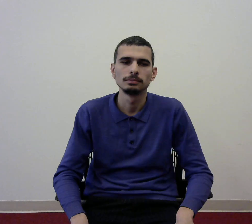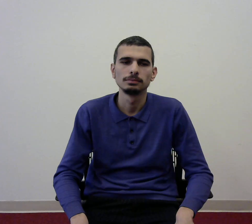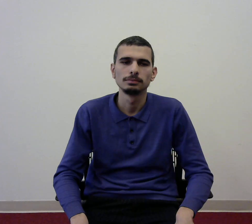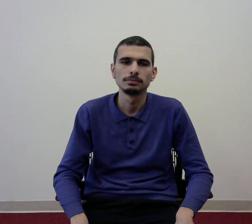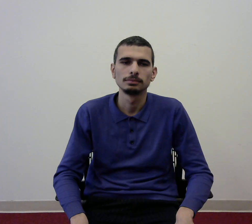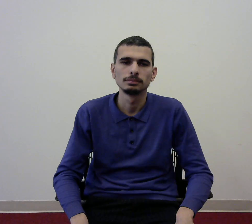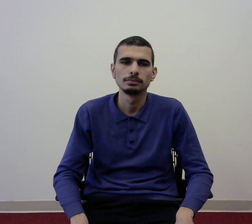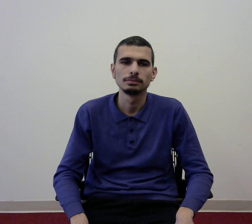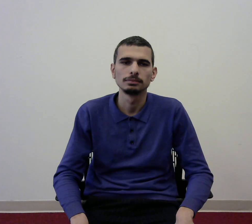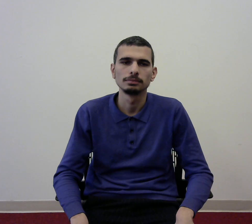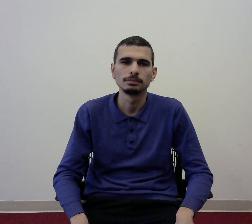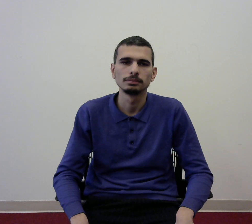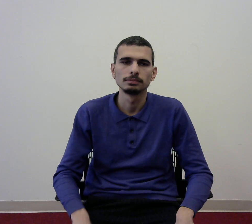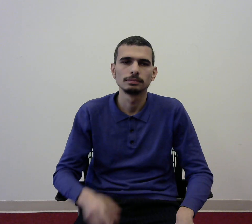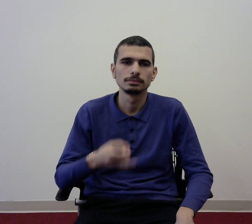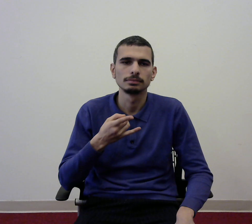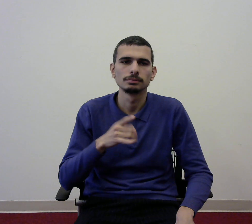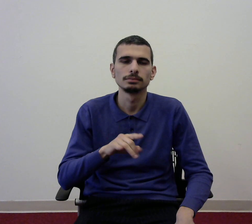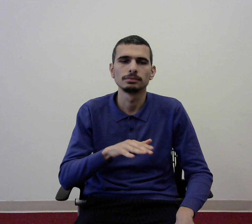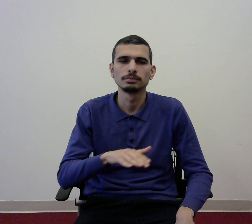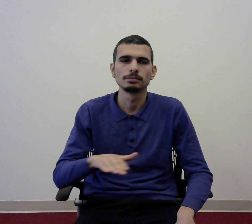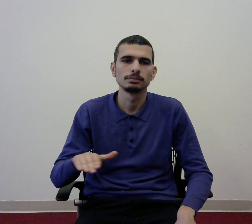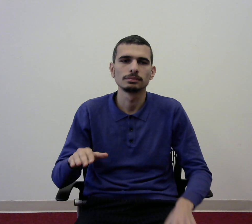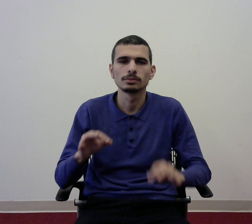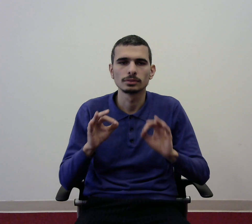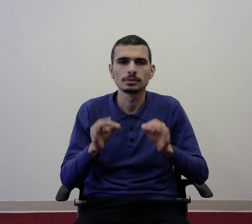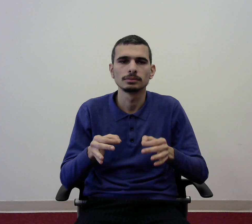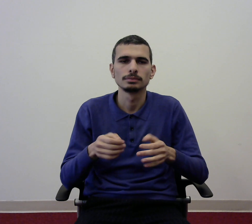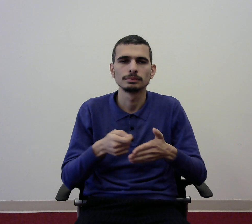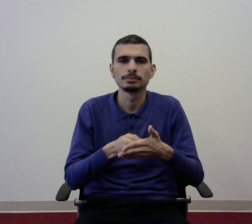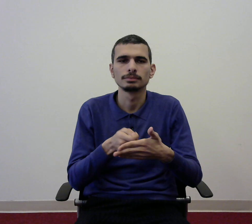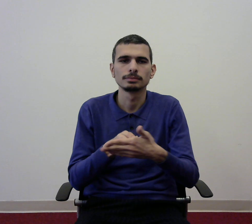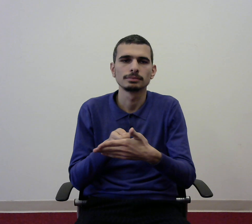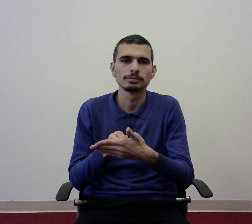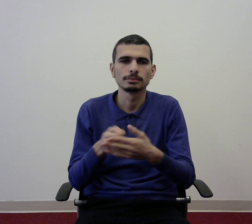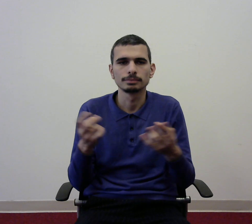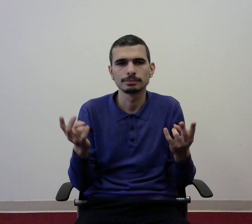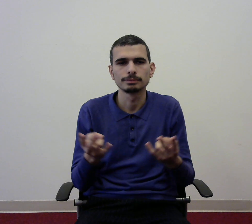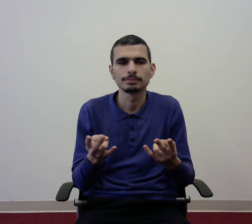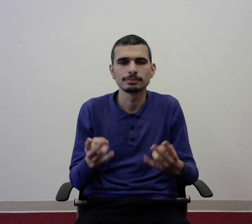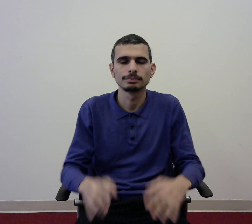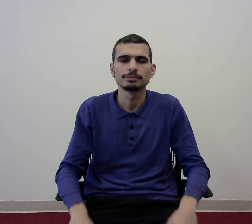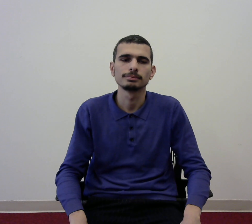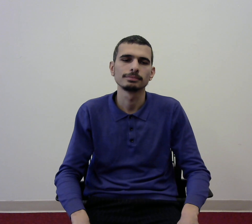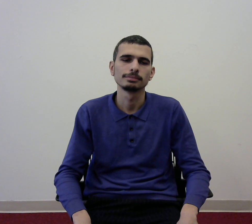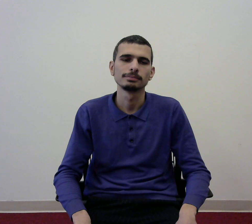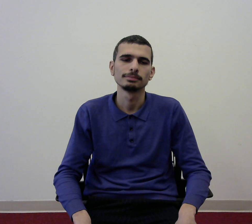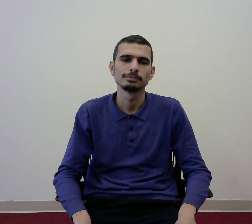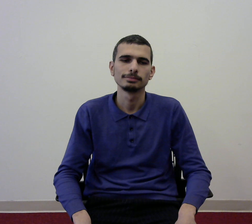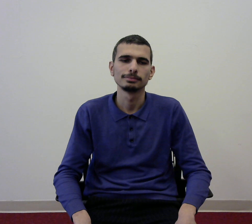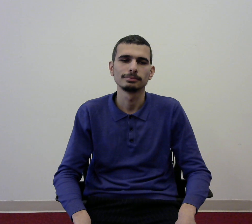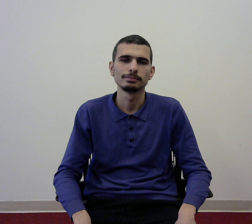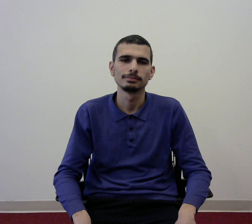Uşaqları düzgün qidalandırmaq lazımdır